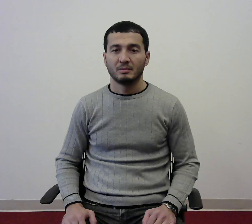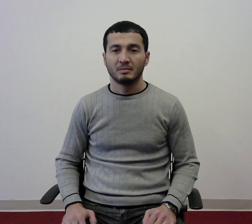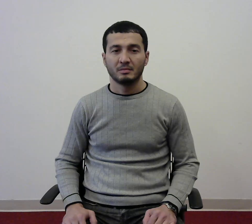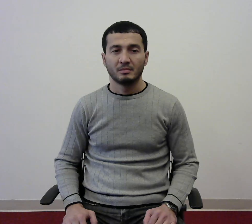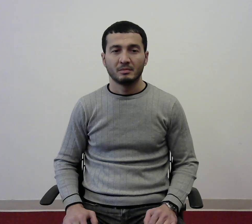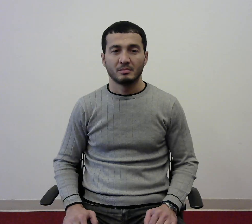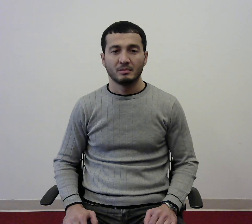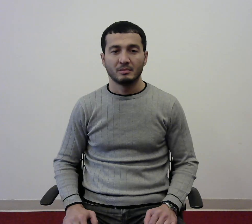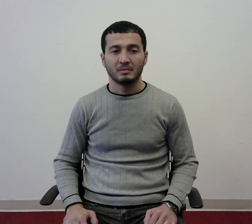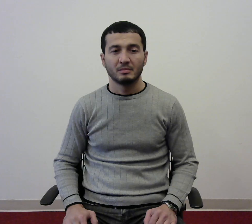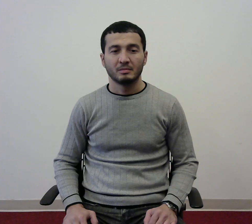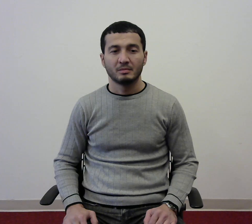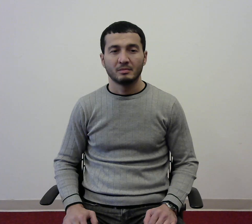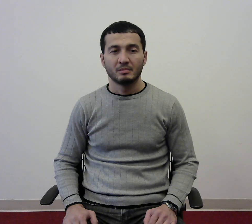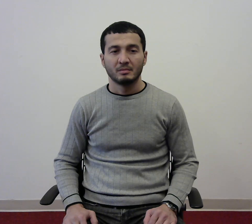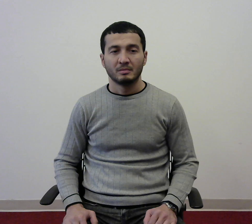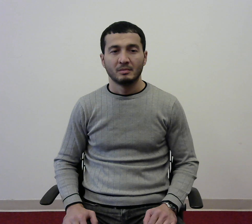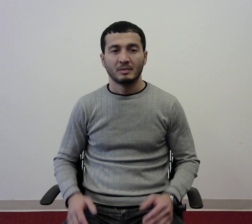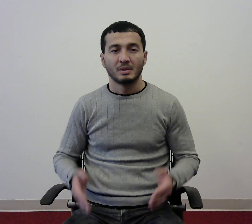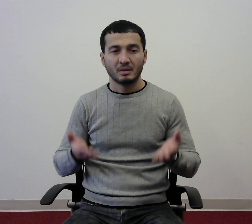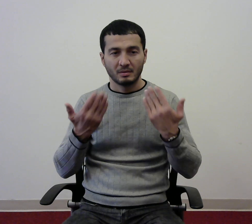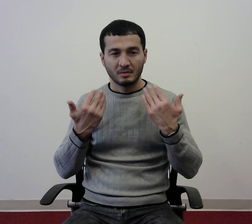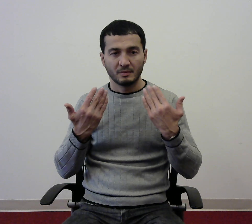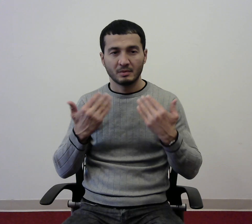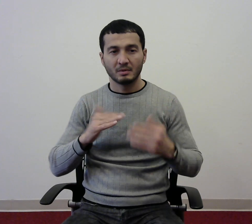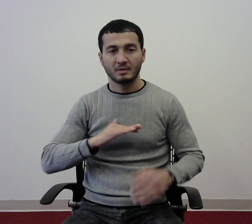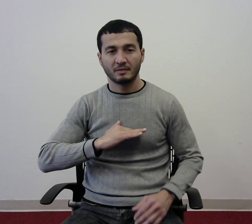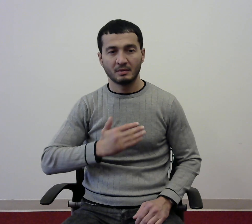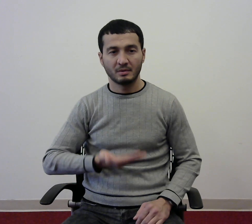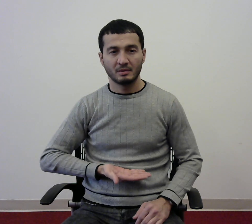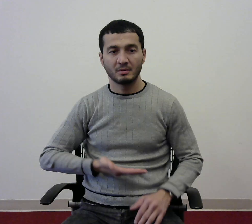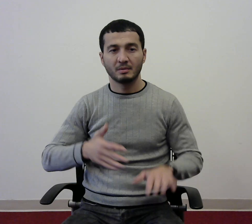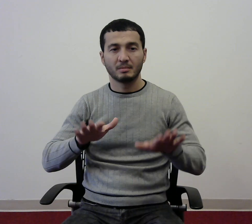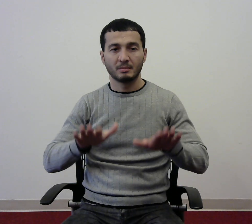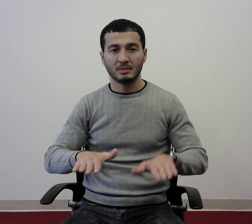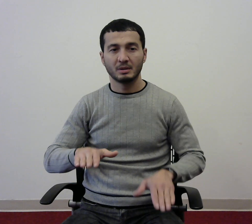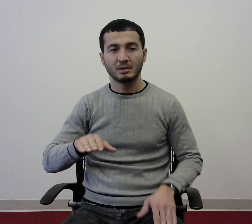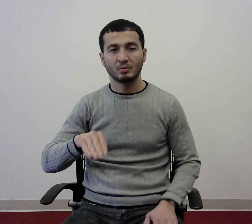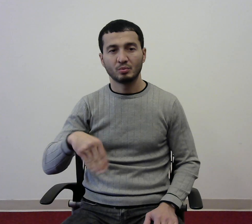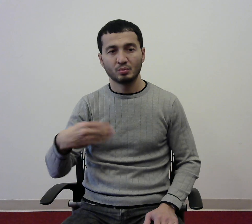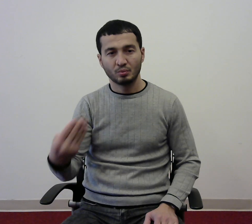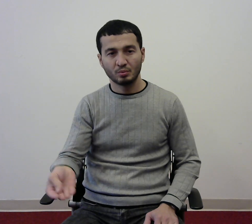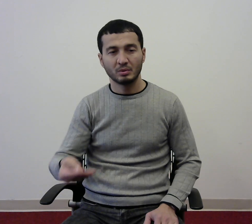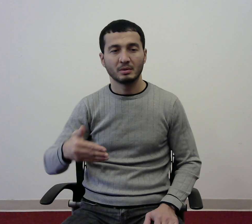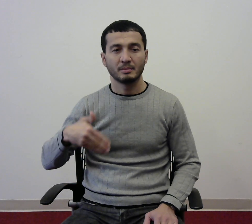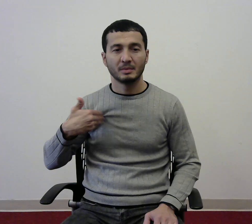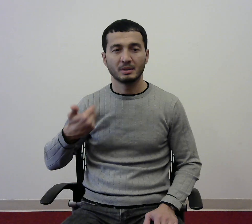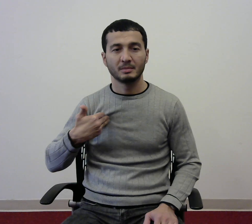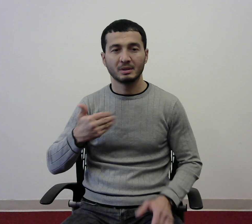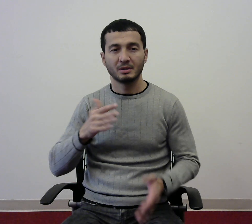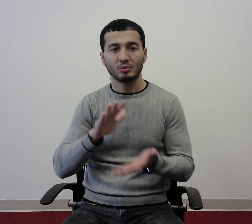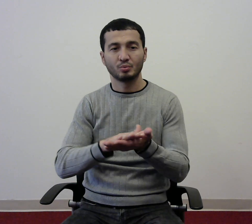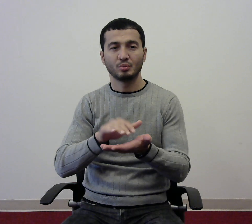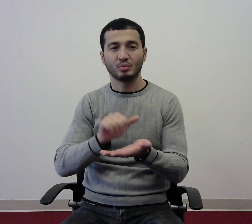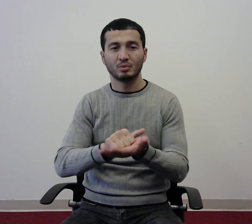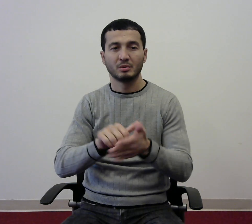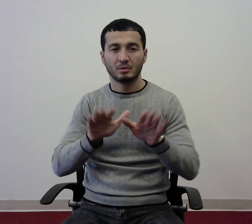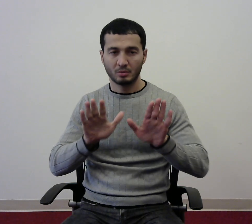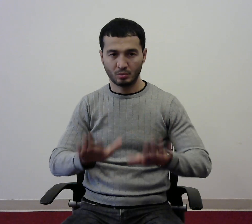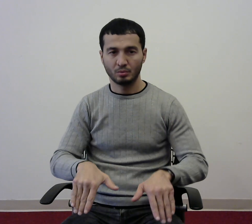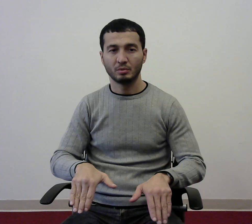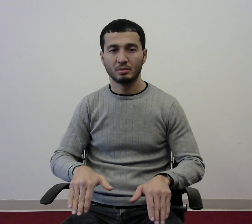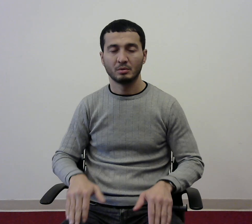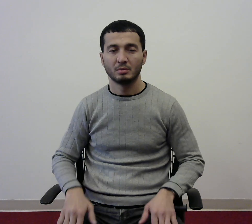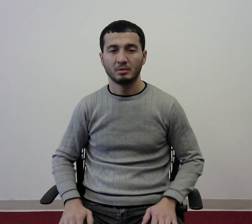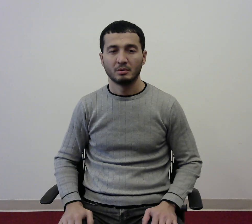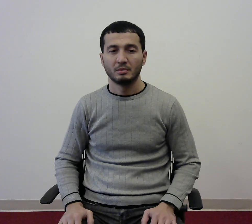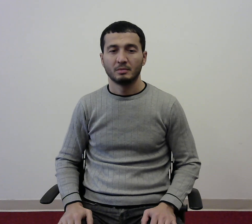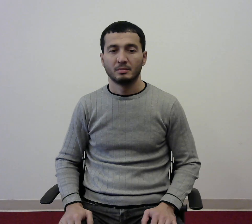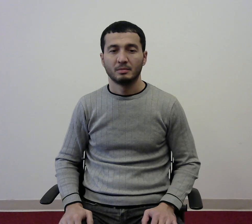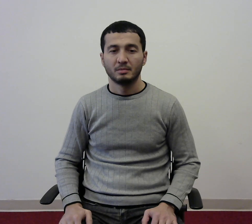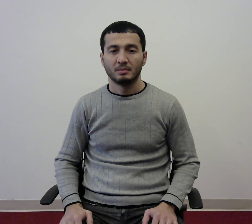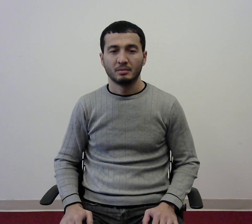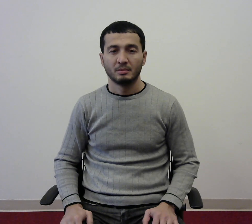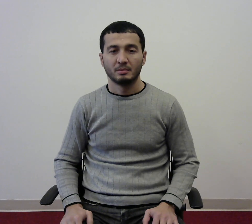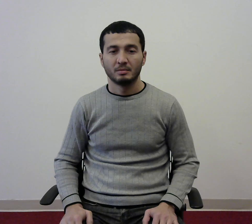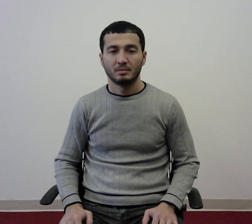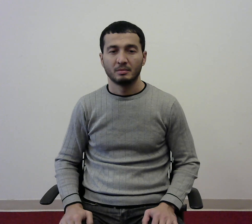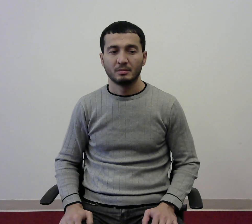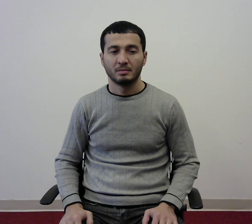Bağda yerə düşən meyvələr xarab olmuşdu